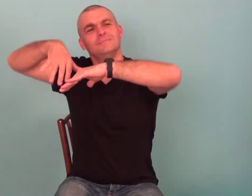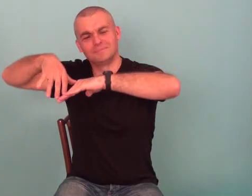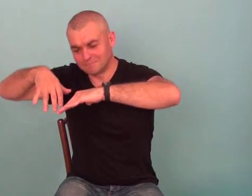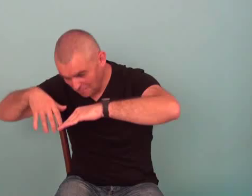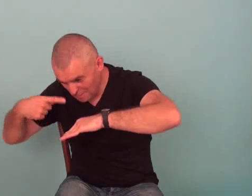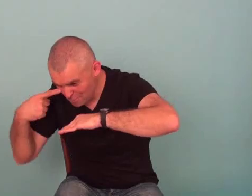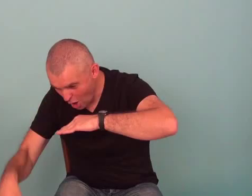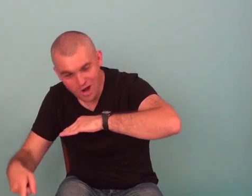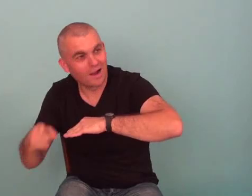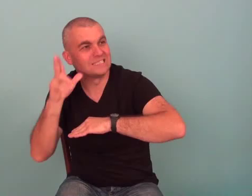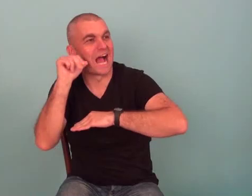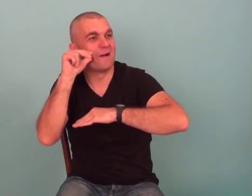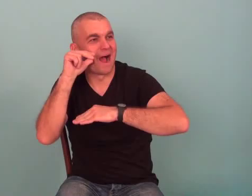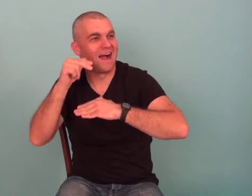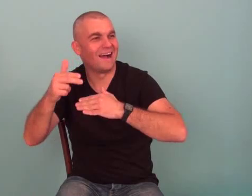Zagląda do środka i zauważa żabę.